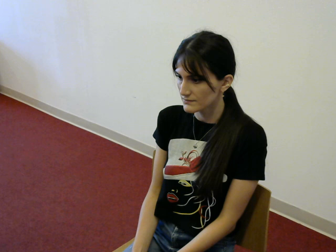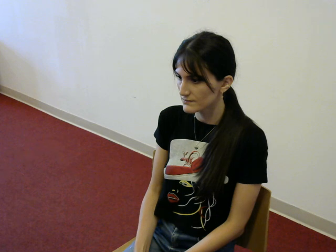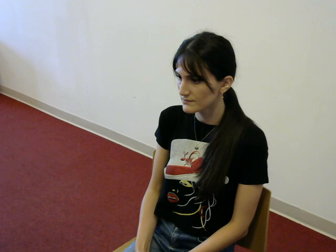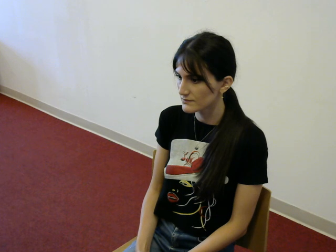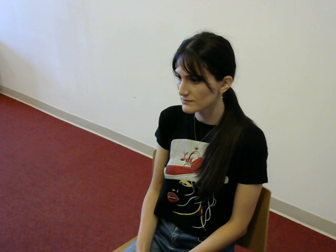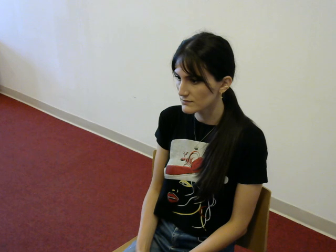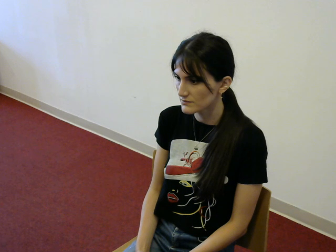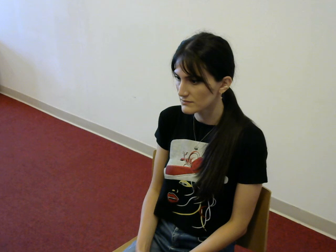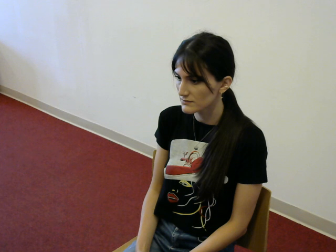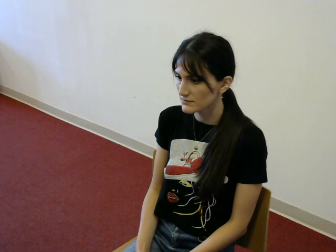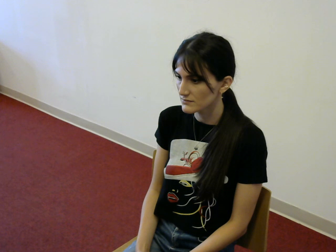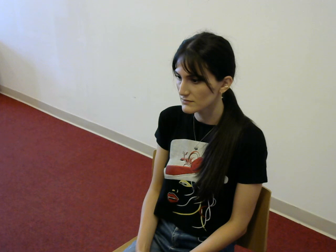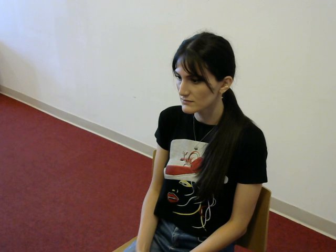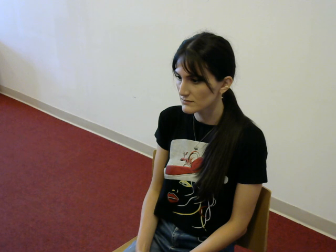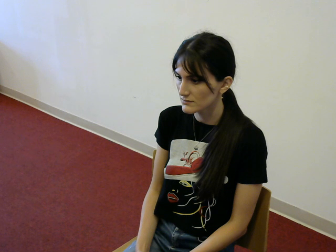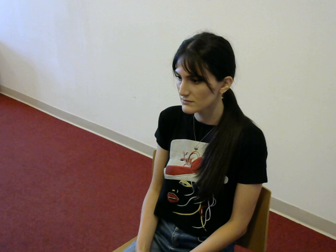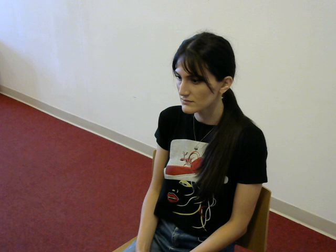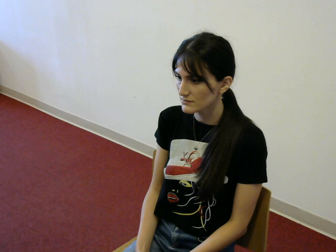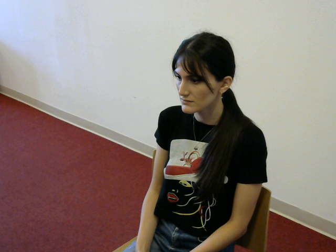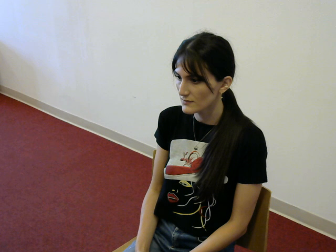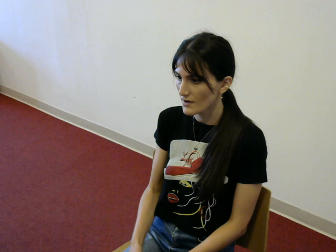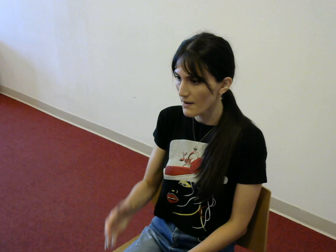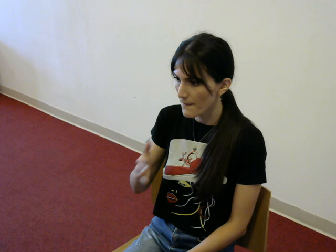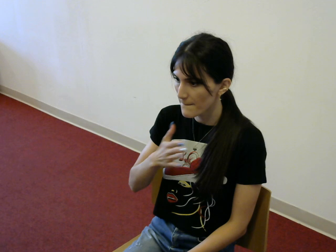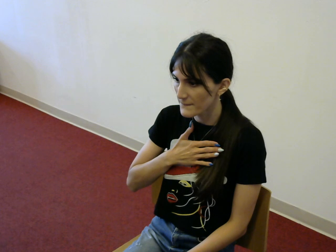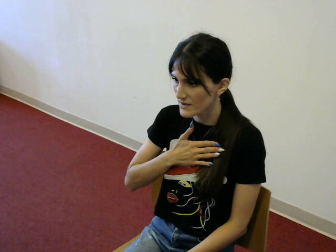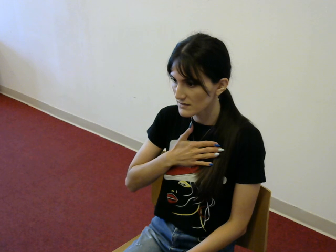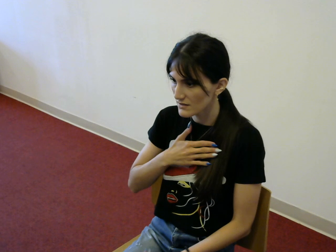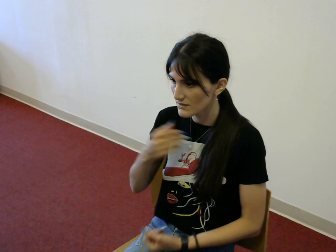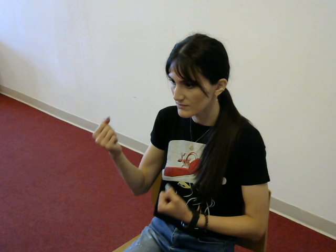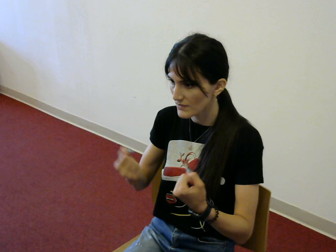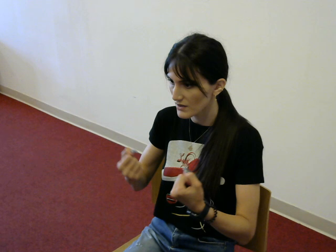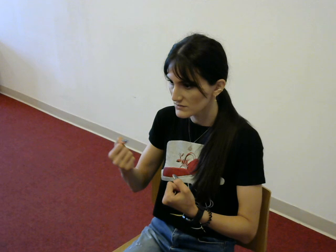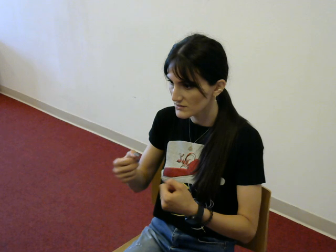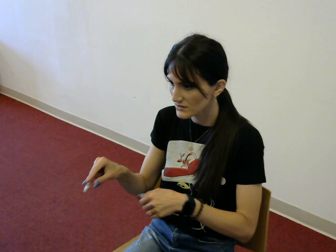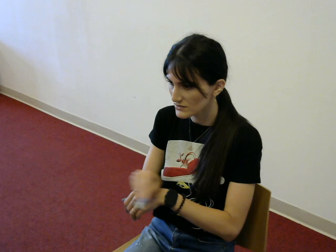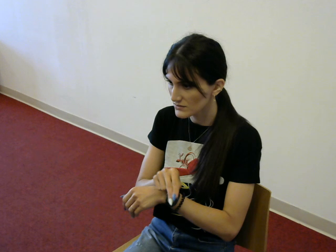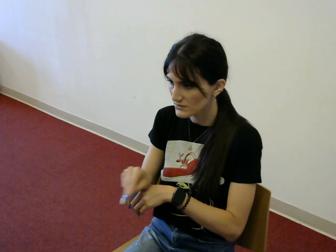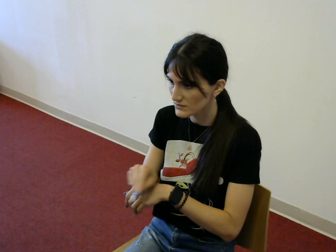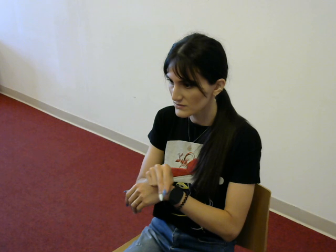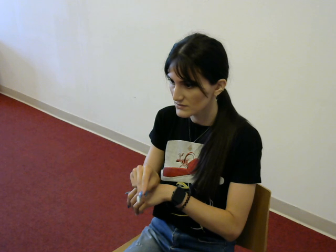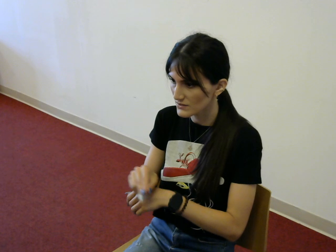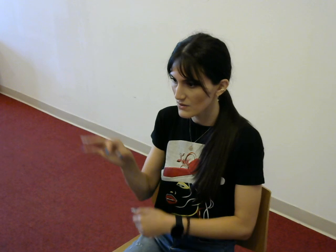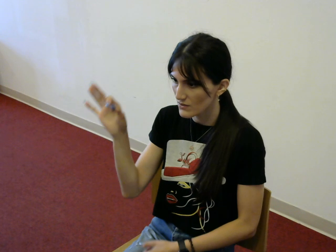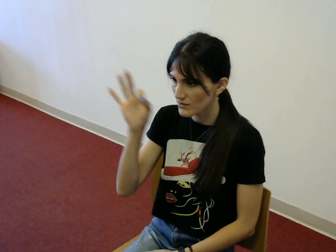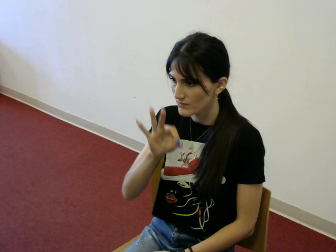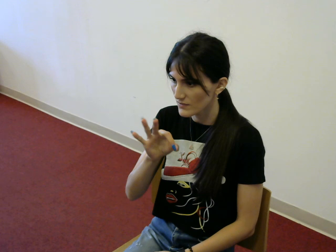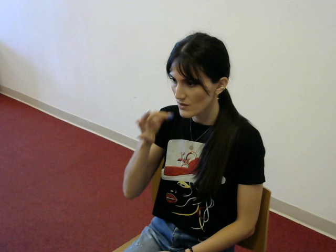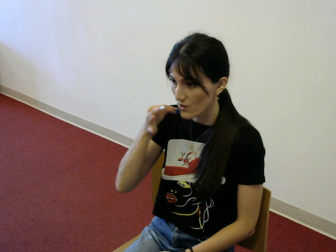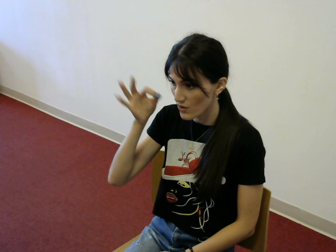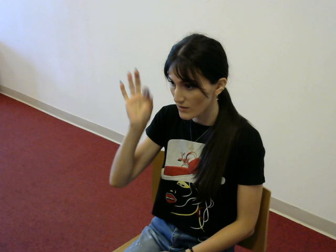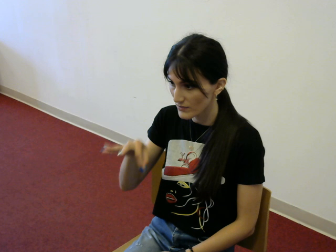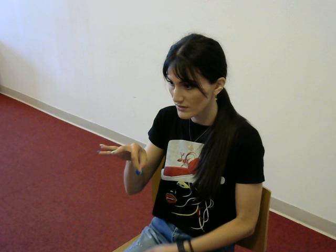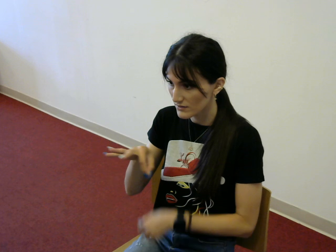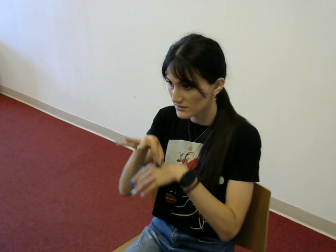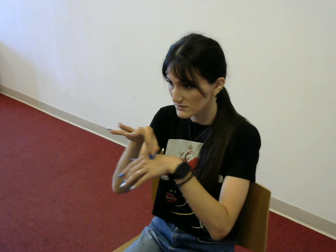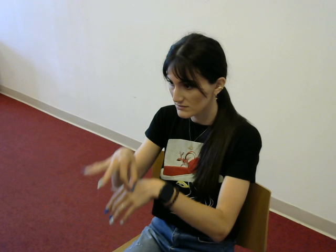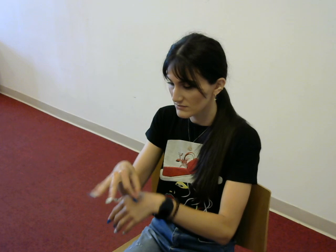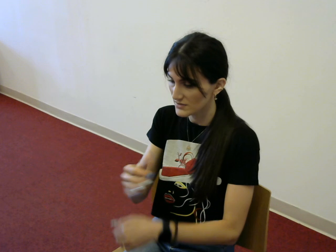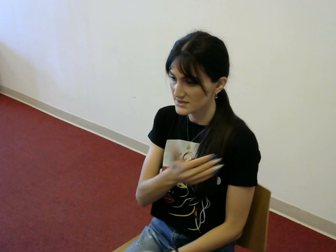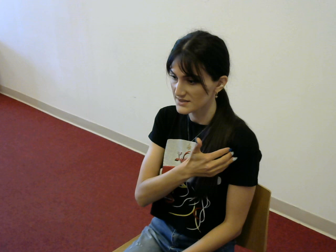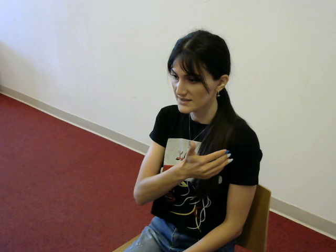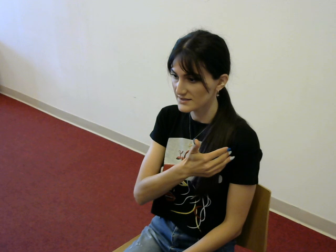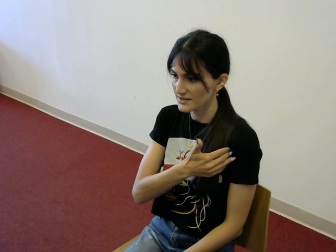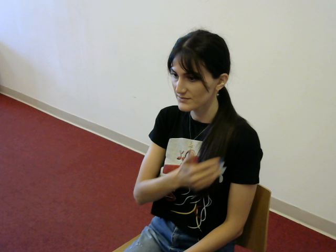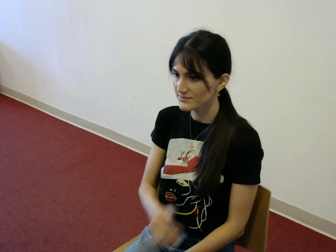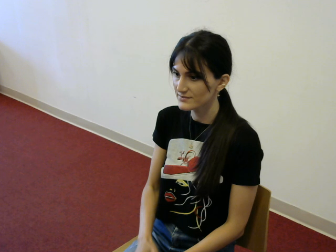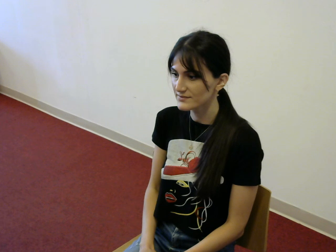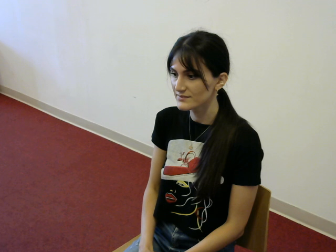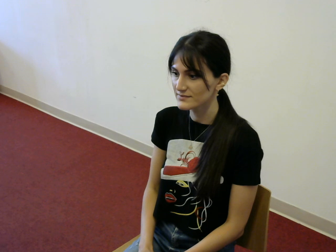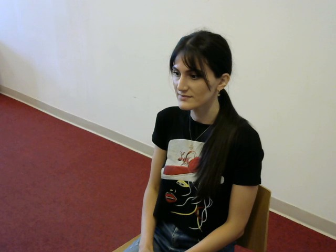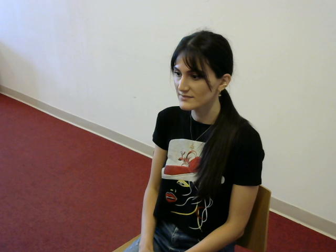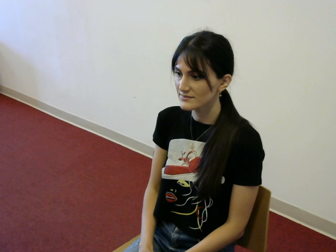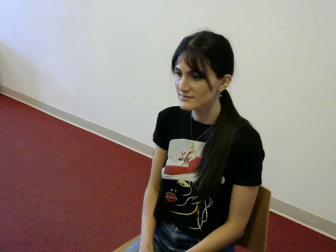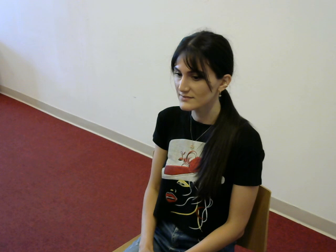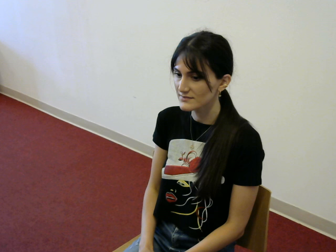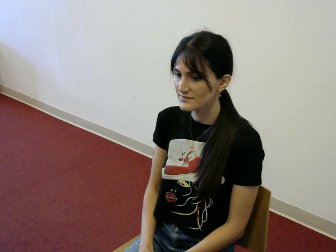Mən avtomobil təmiri üzrə təcrübə keçmək istəyirəm